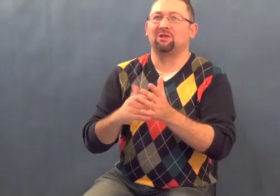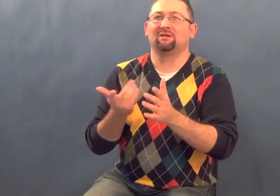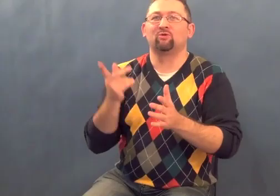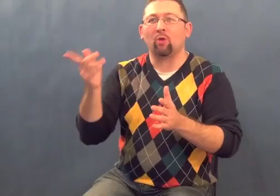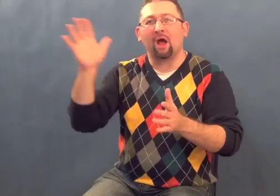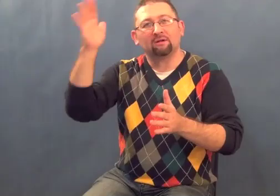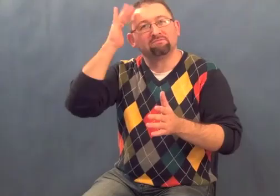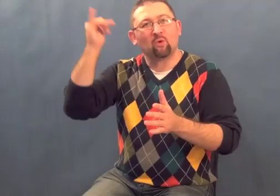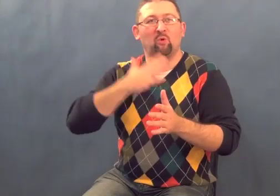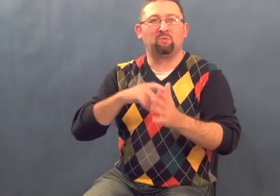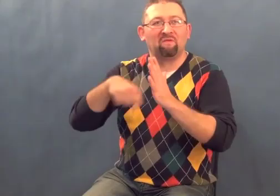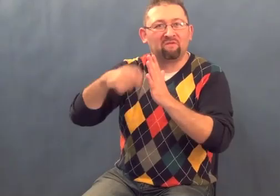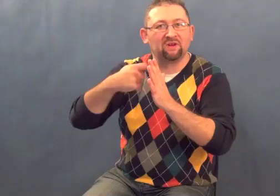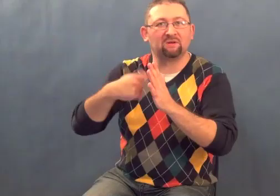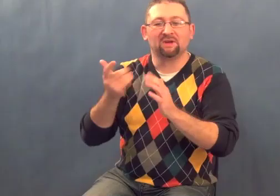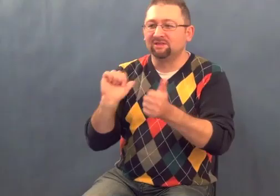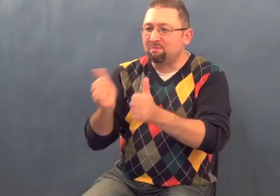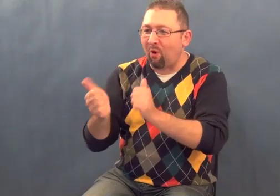On lubi filmy, sport...